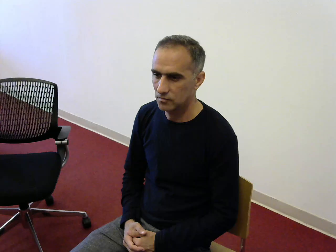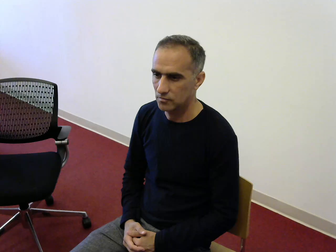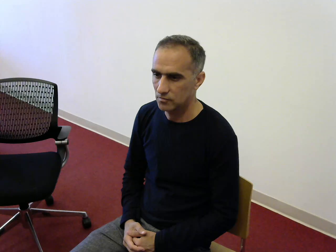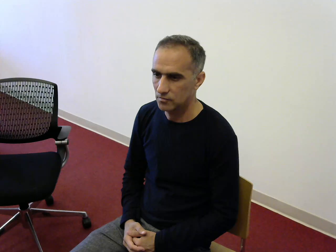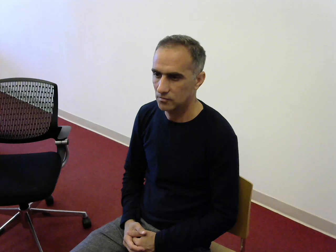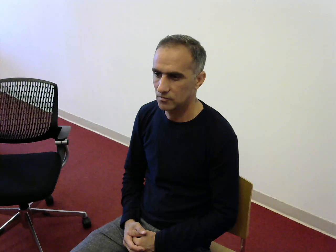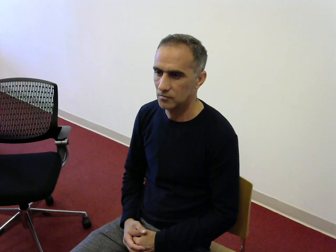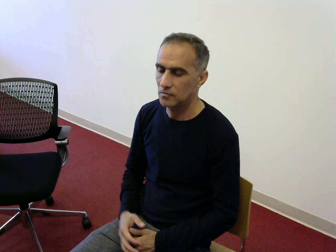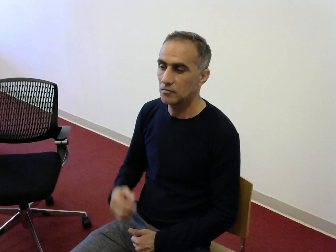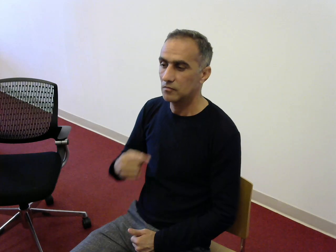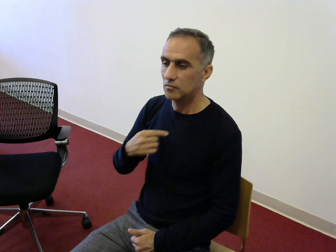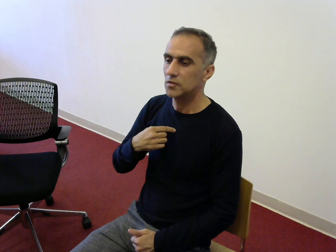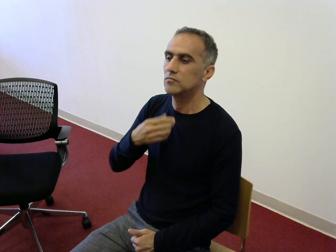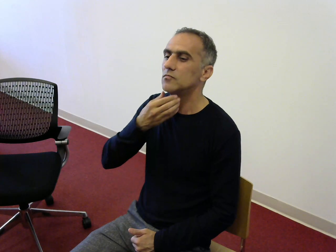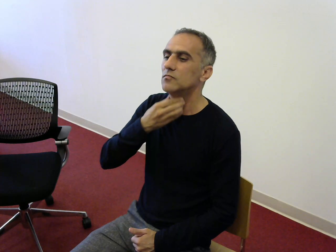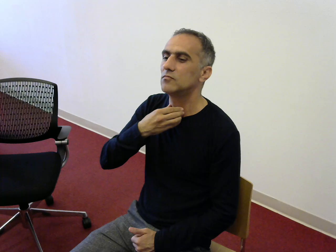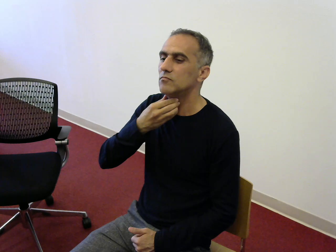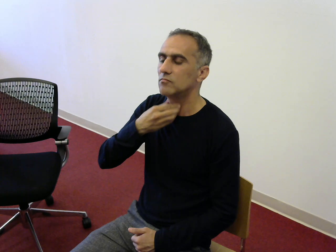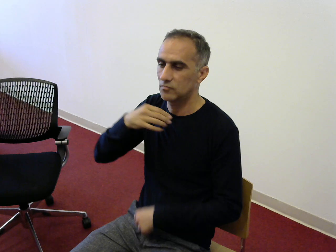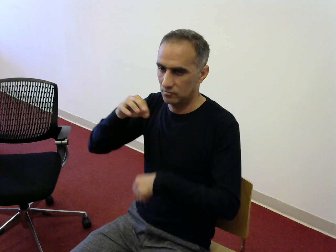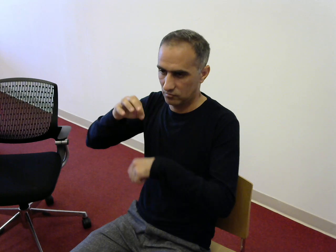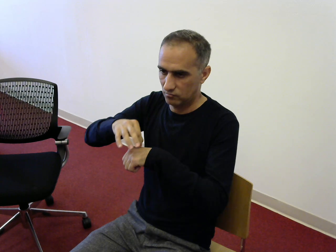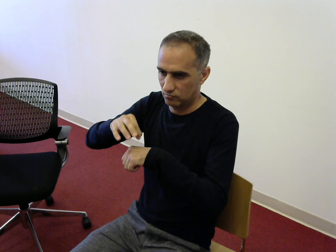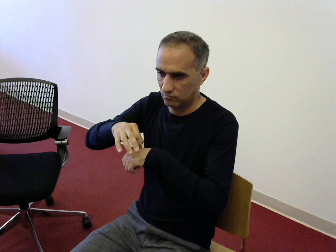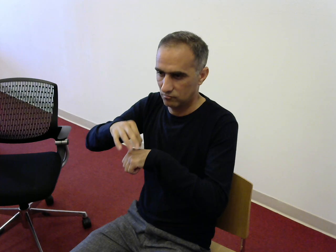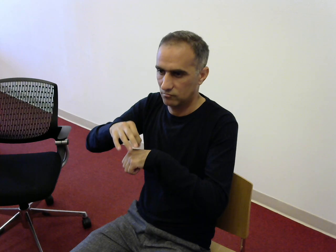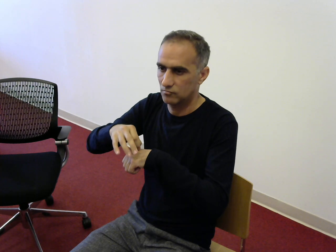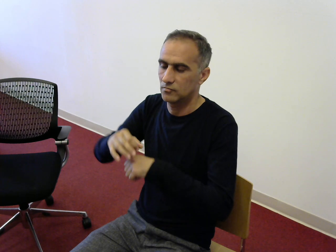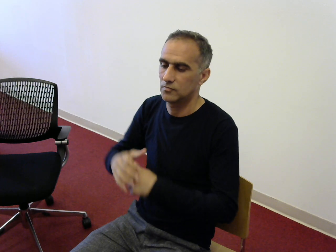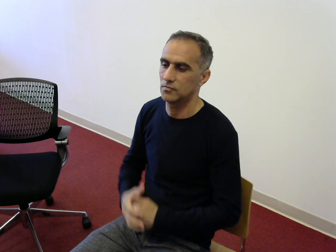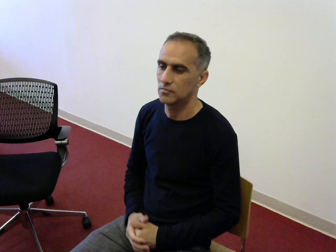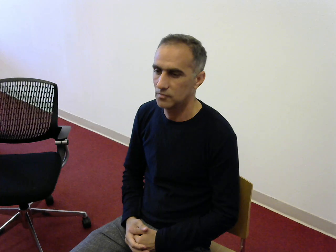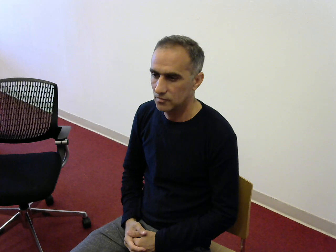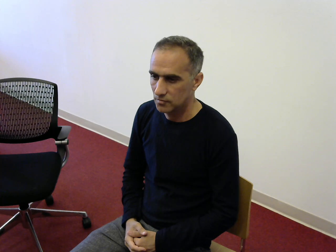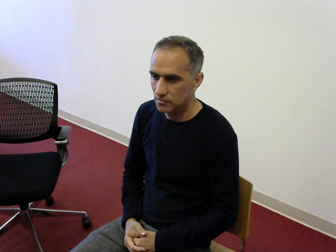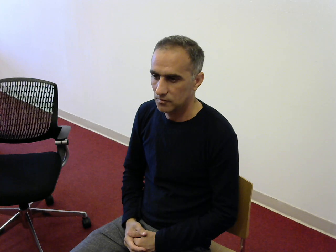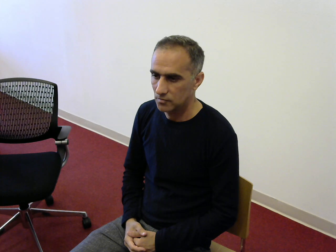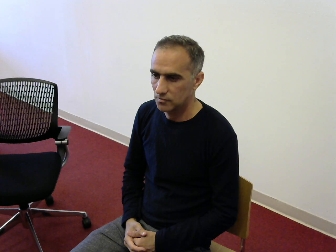Mənim boğazım ağrıyır